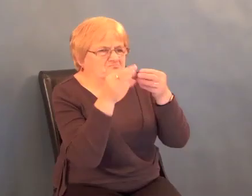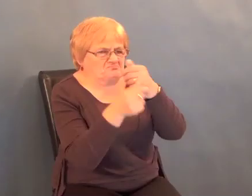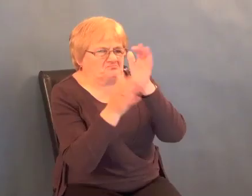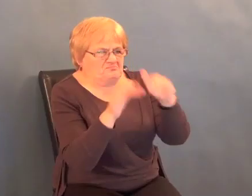Można.